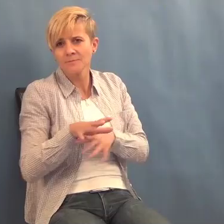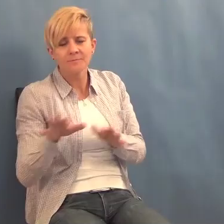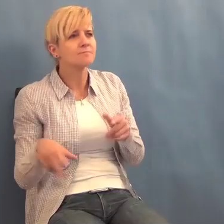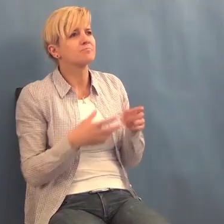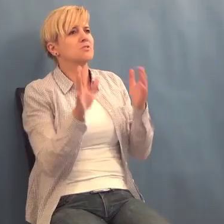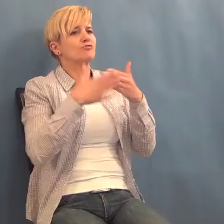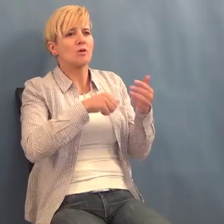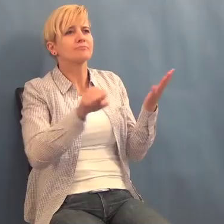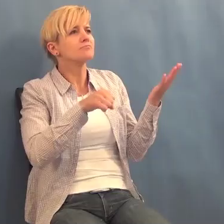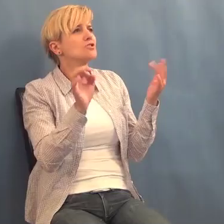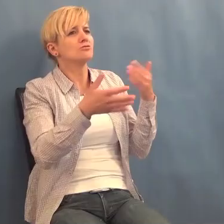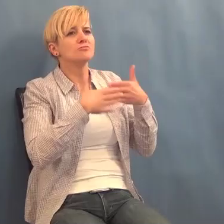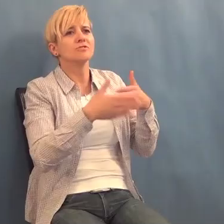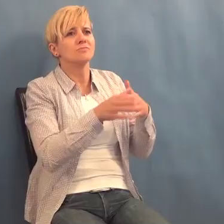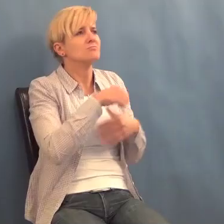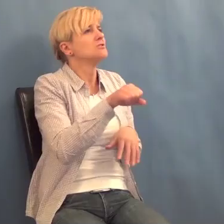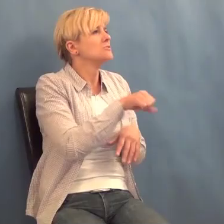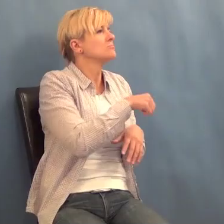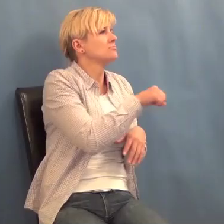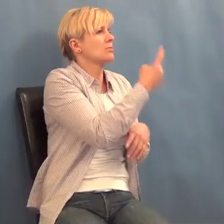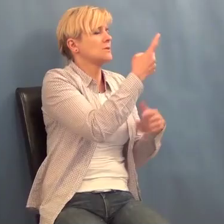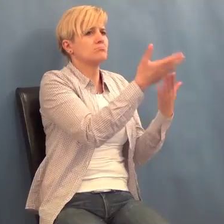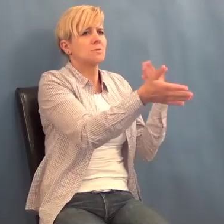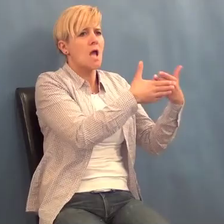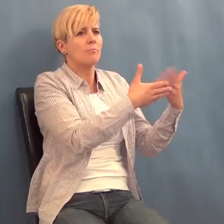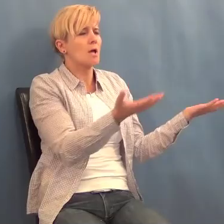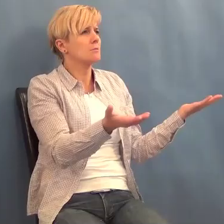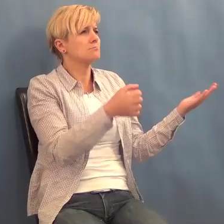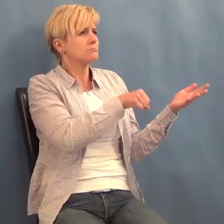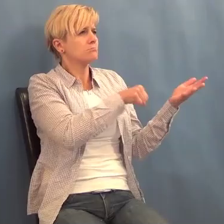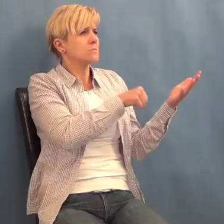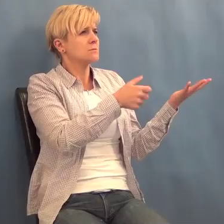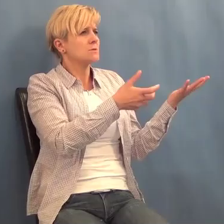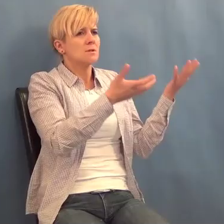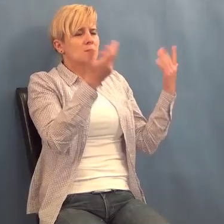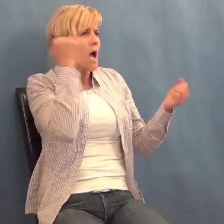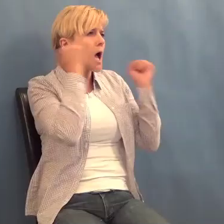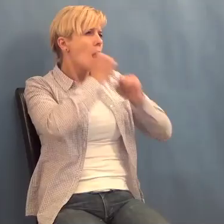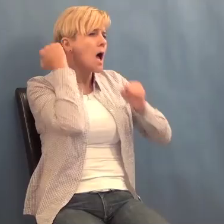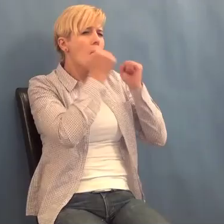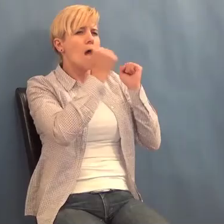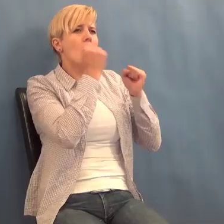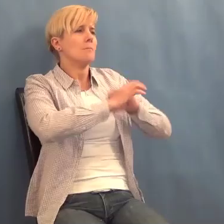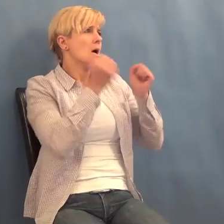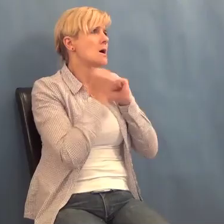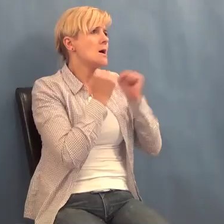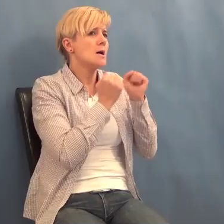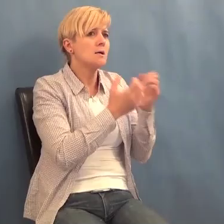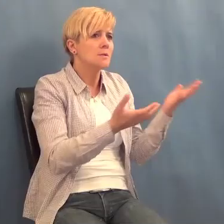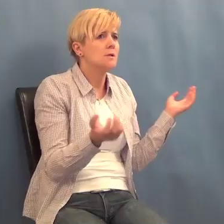Otwierają każde drzwi po kolei i jest w porządku, a jedne są zamknięte i nie otwierają się, walą w drzwi, walą i nic z tego.